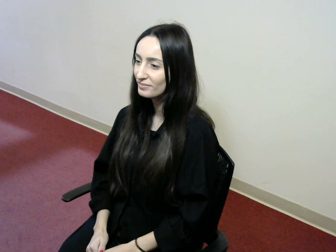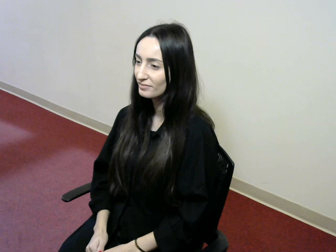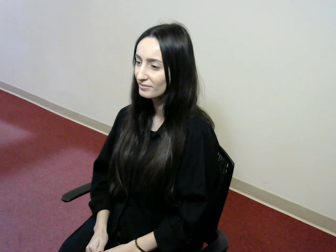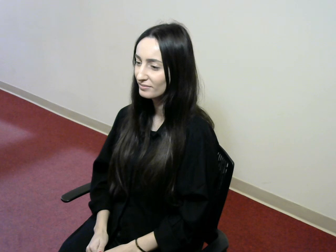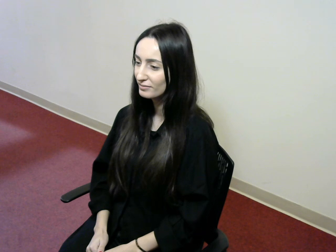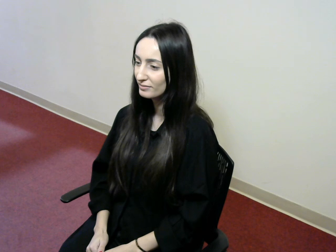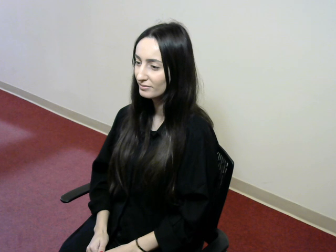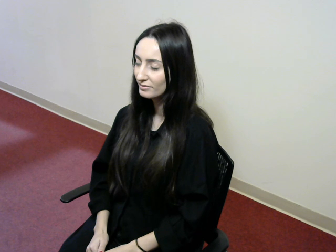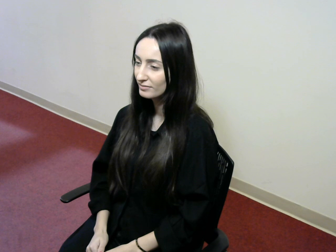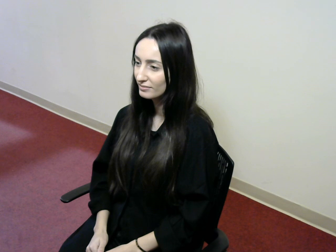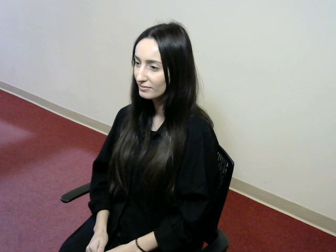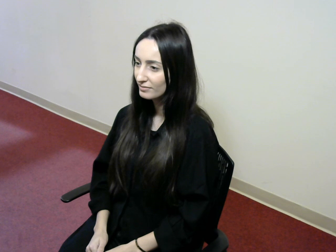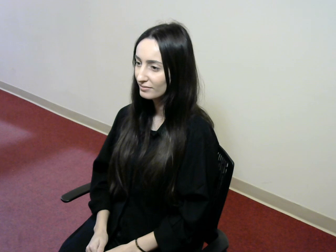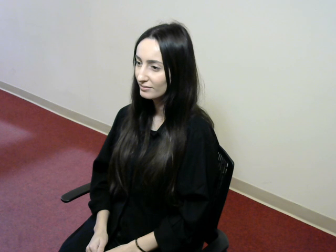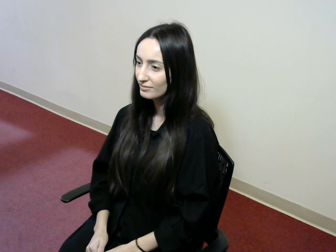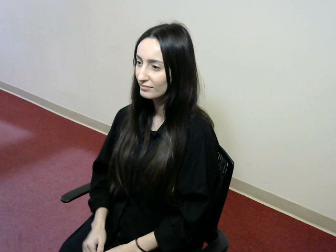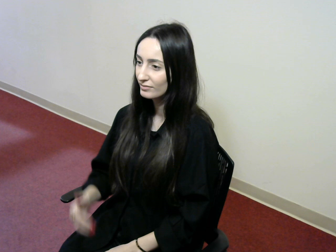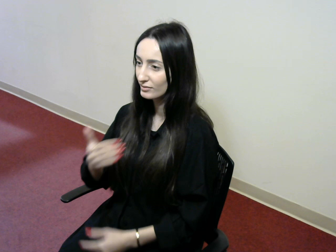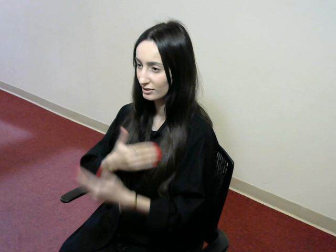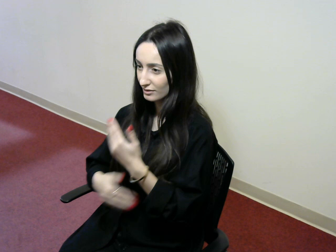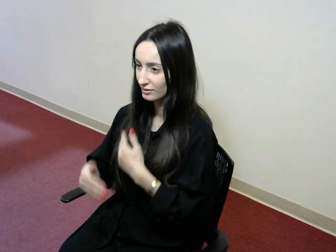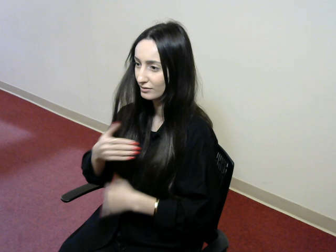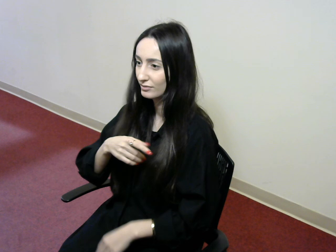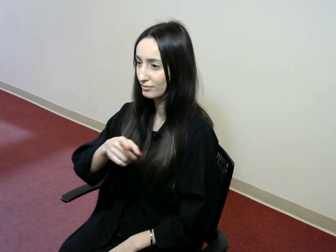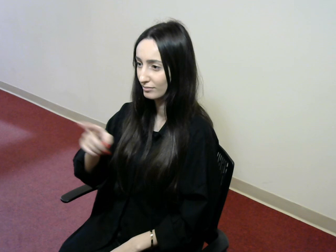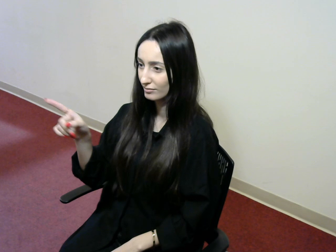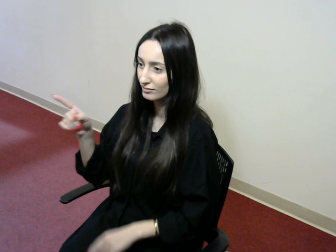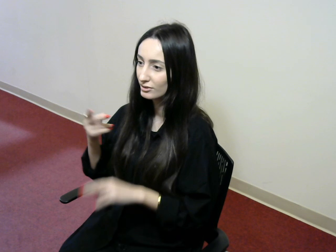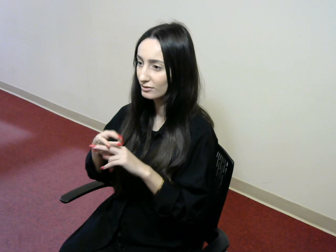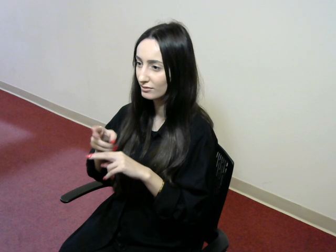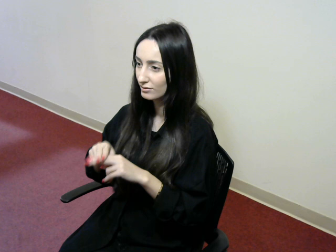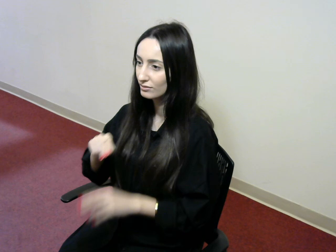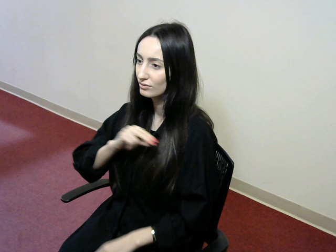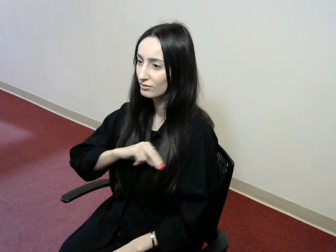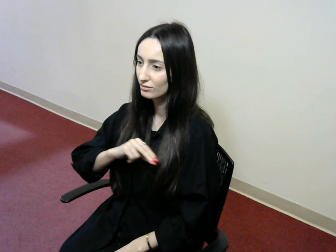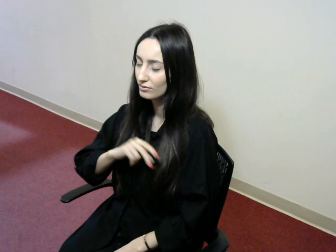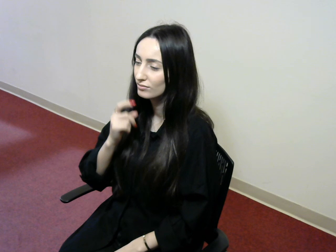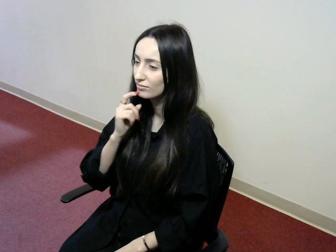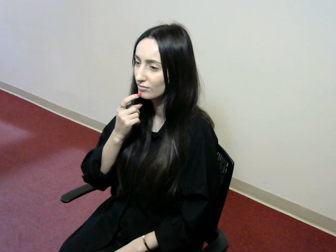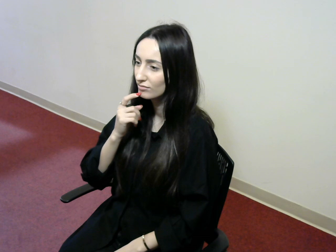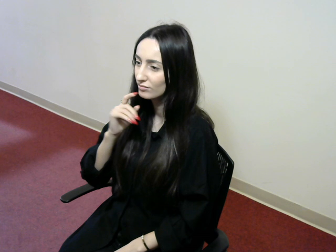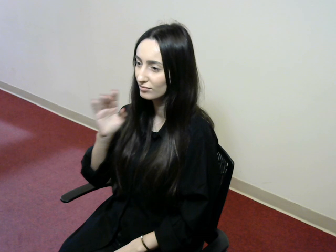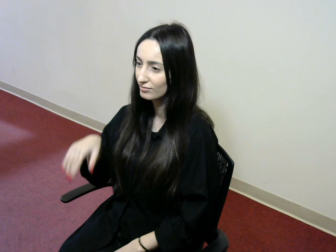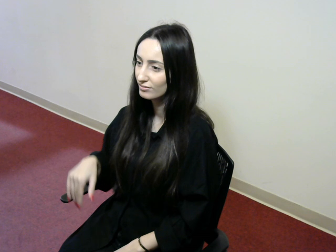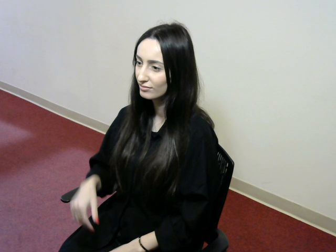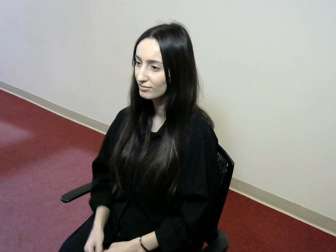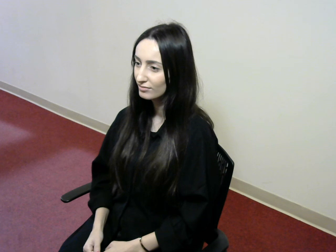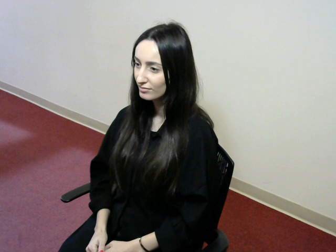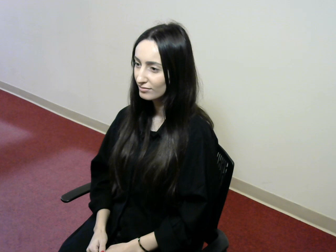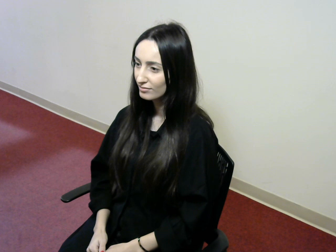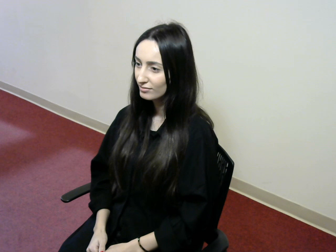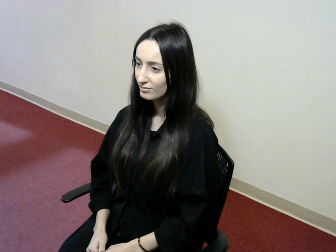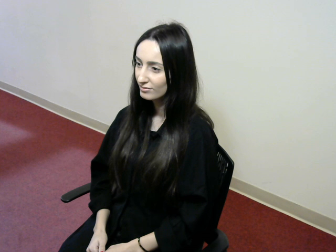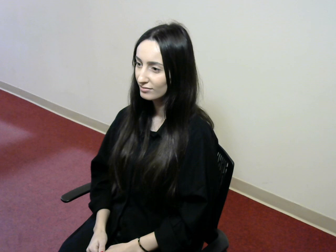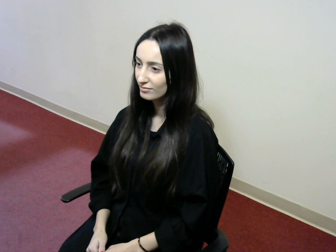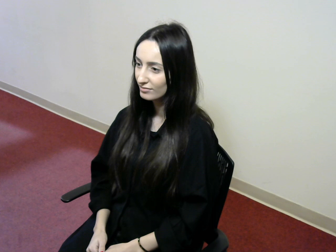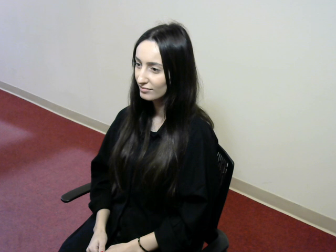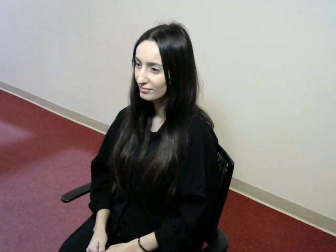Əlilliyi olanlar üçün iş çətin olur